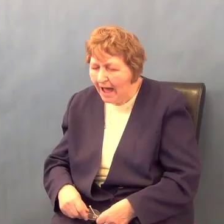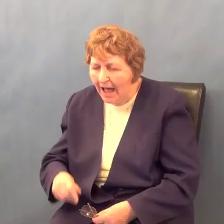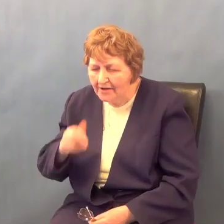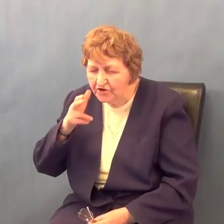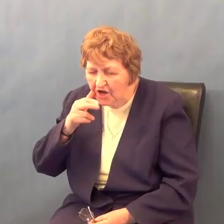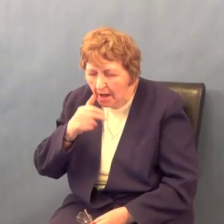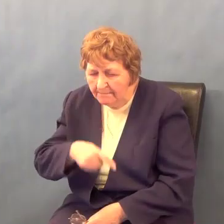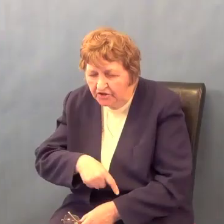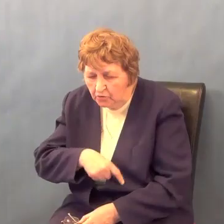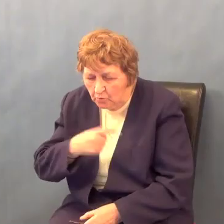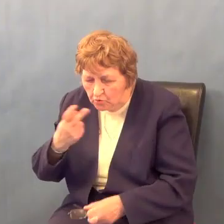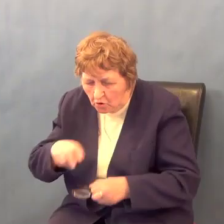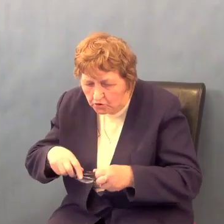Długo szukali żaby.